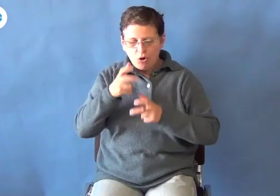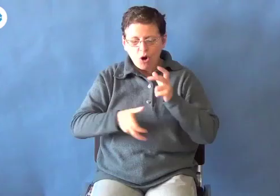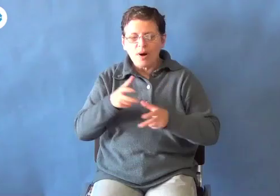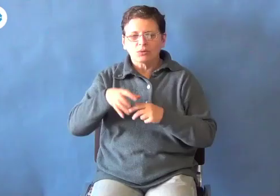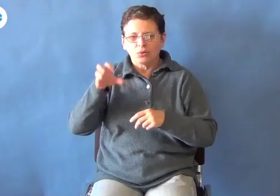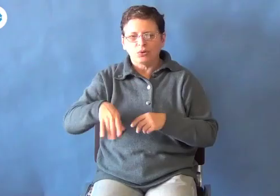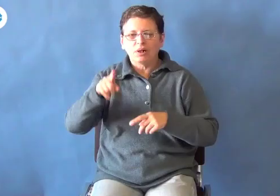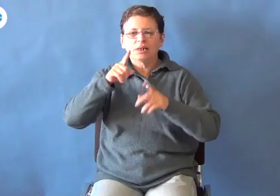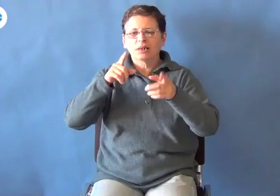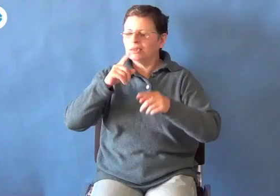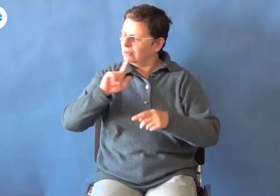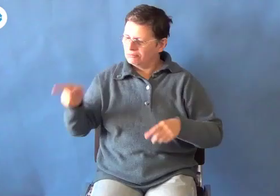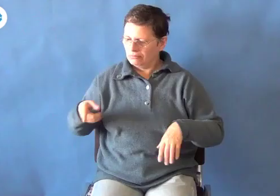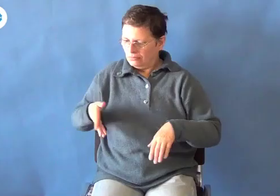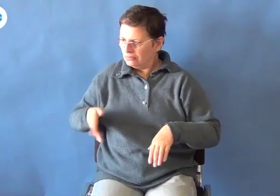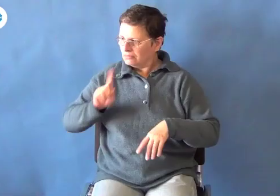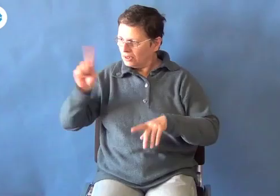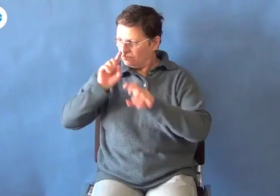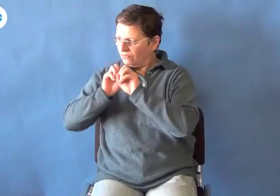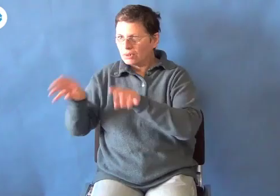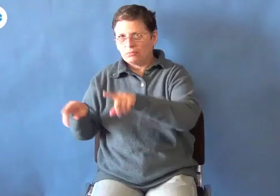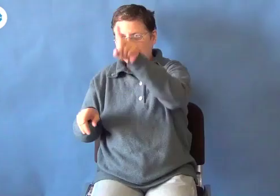Maszynowo nie można piłować. Ten znak to wyjaśnia.